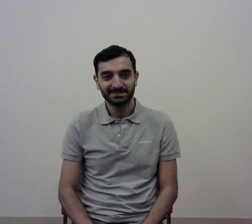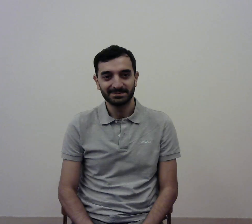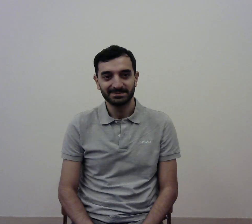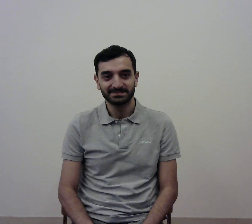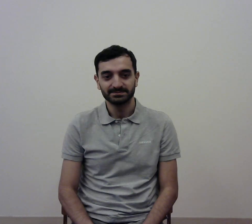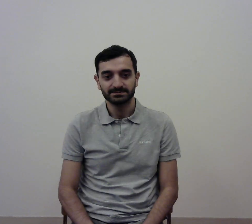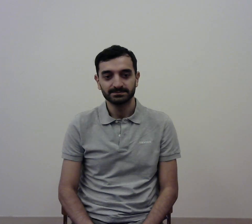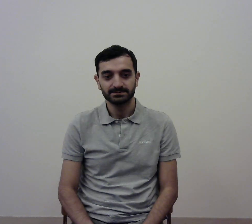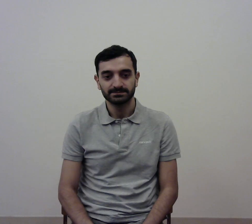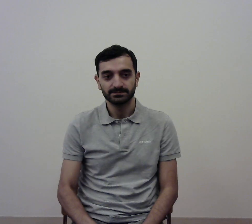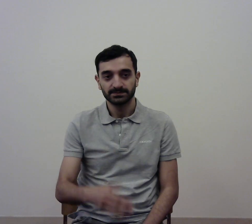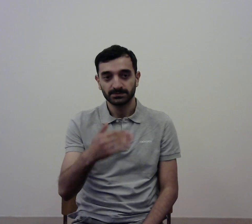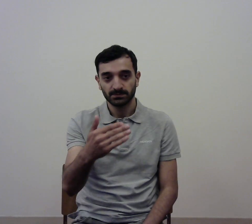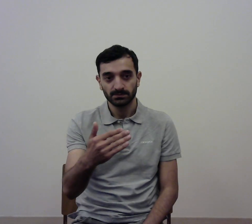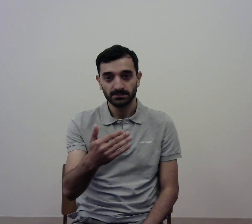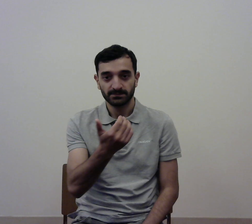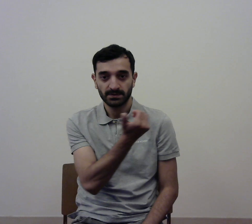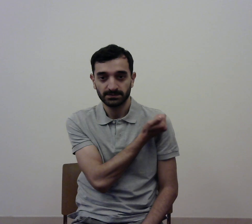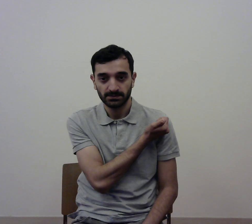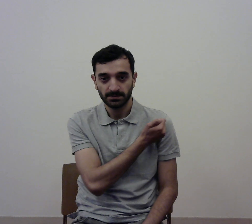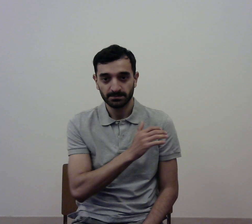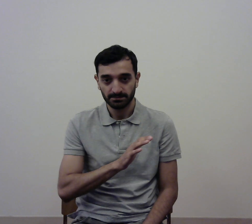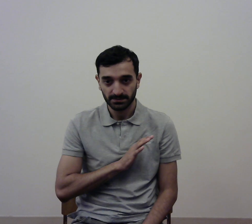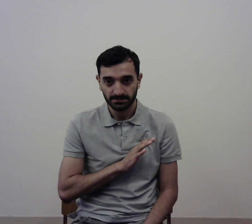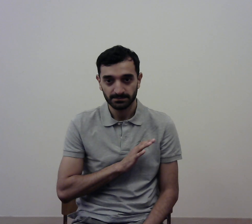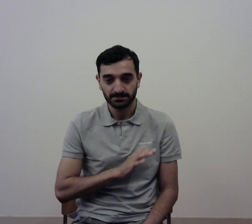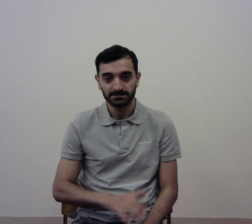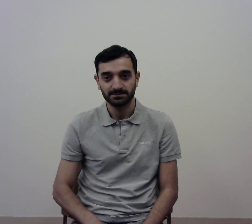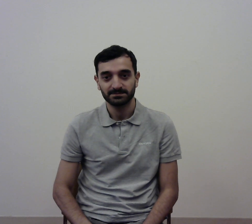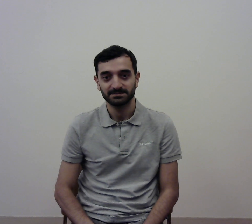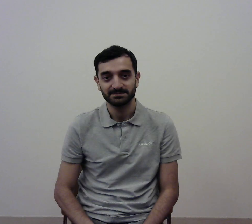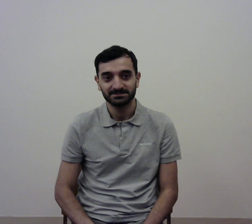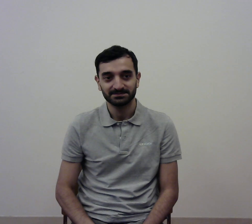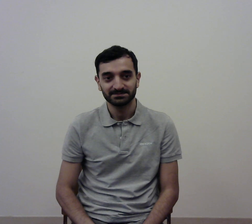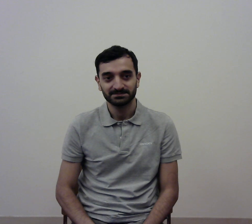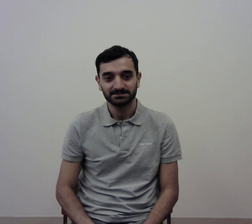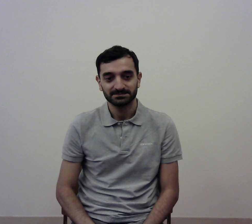Siz vaksin vurdurmusuzmu?